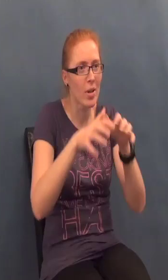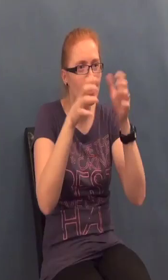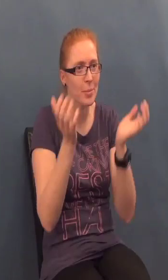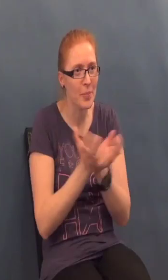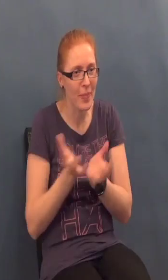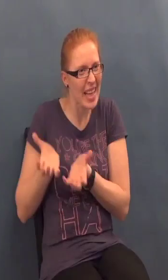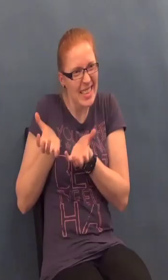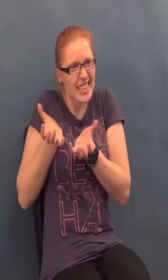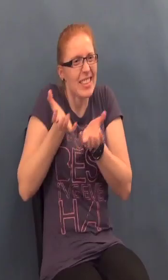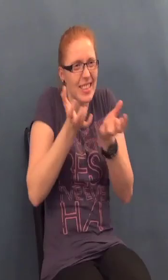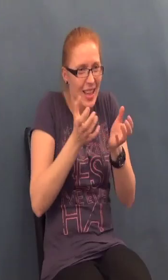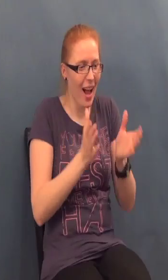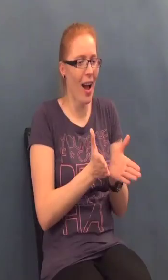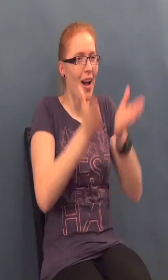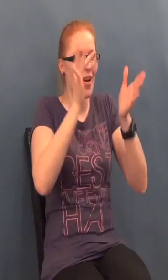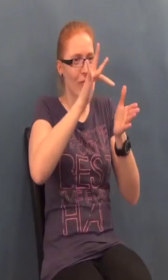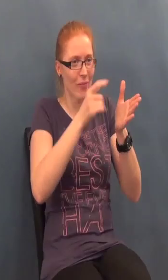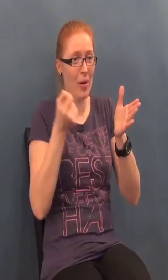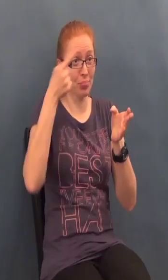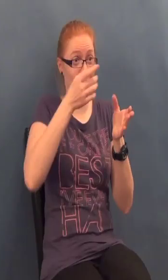Podnosi kulę i wrzuca ją do rynny.